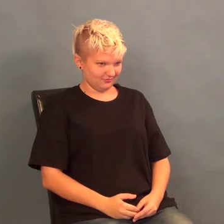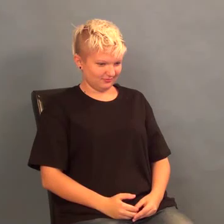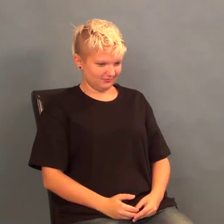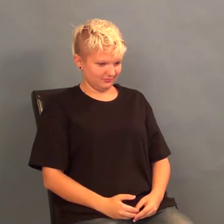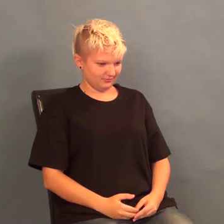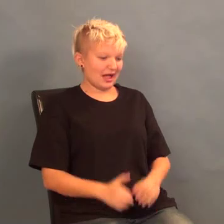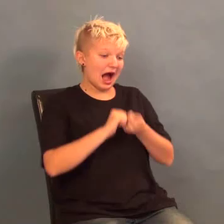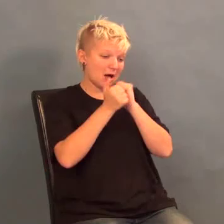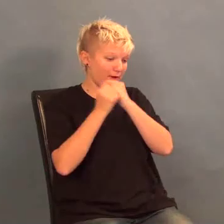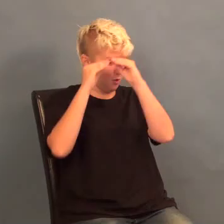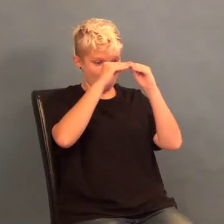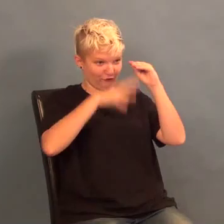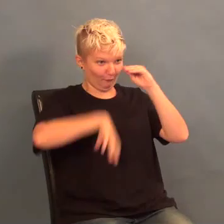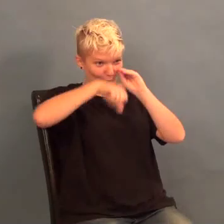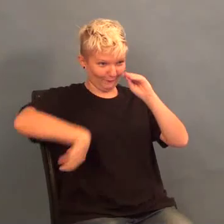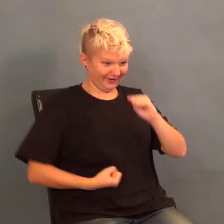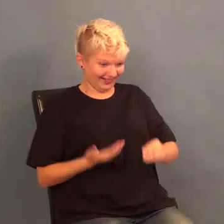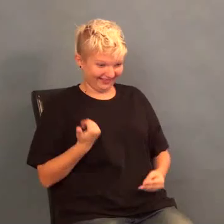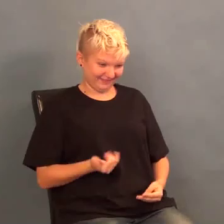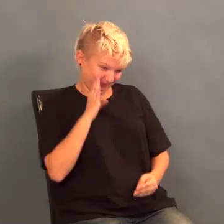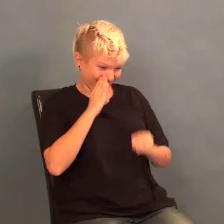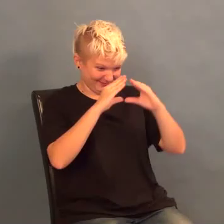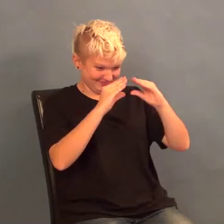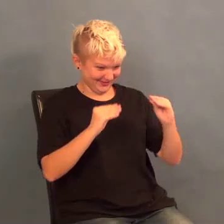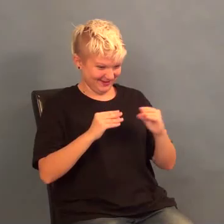Albo UFO może coś ukraść, bo wygląda podobnie jak UFO